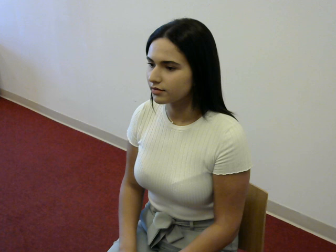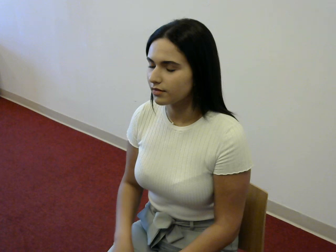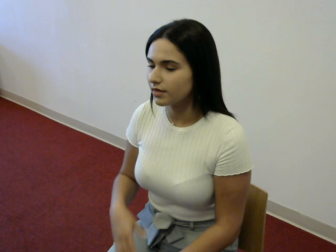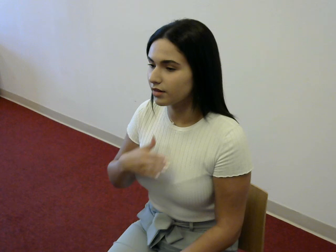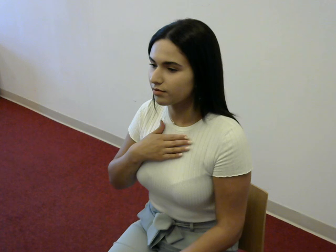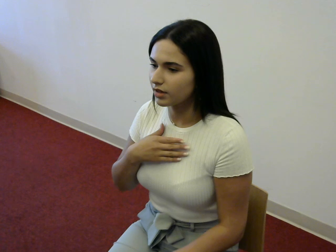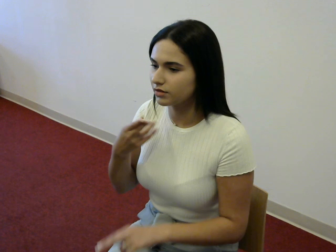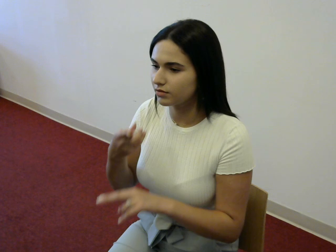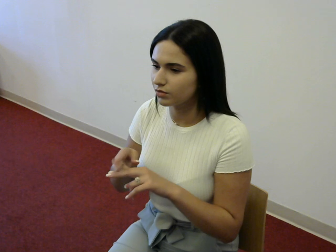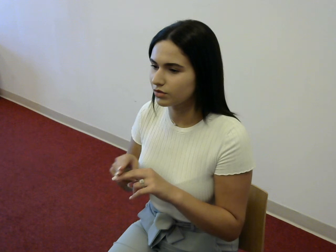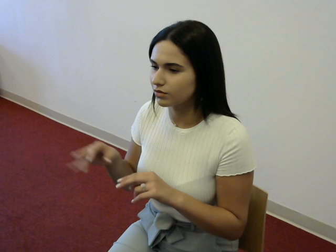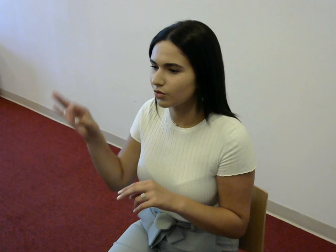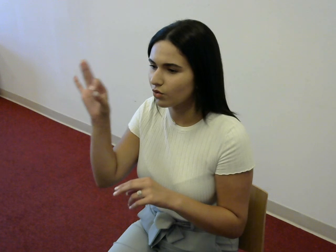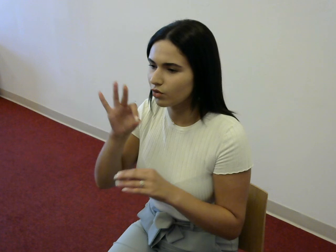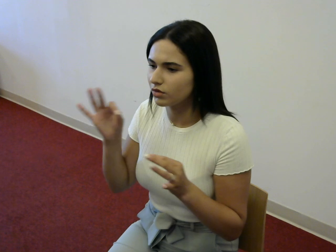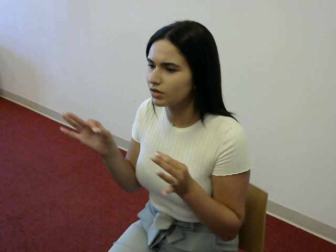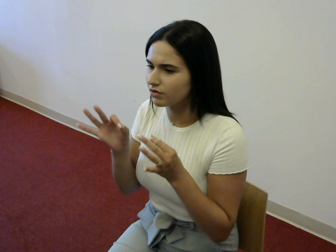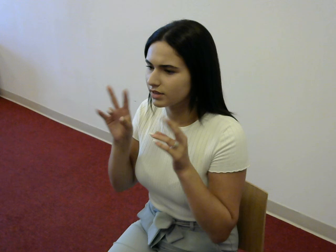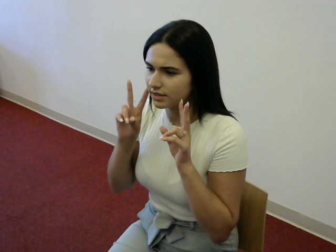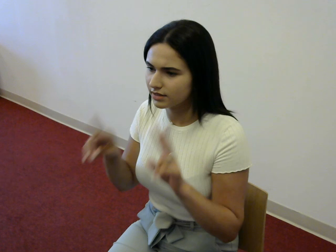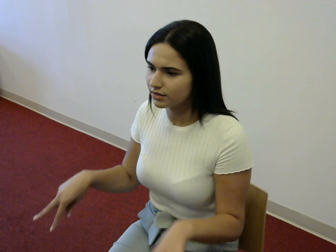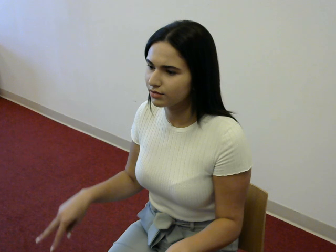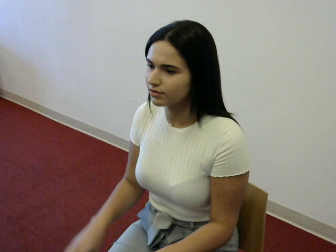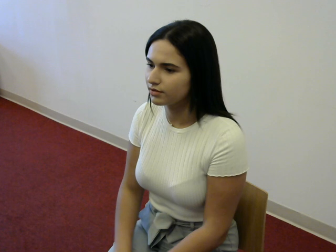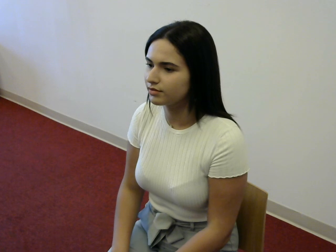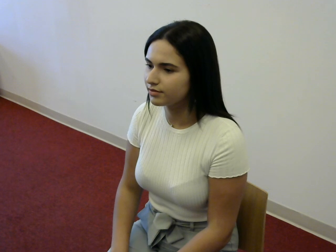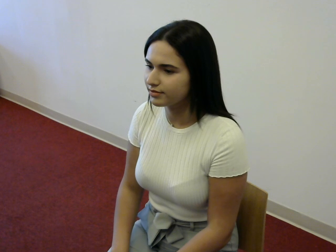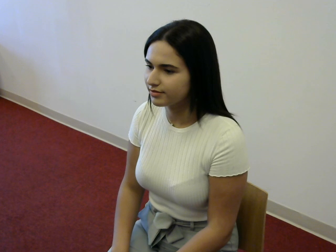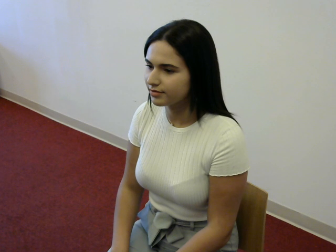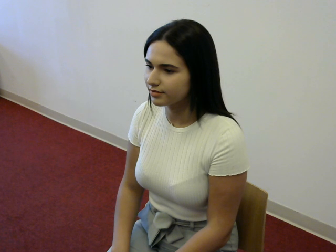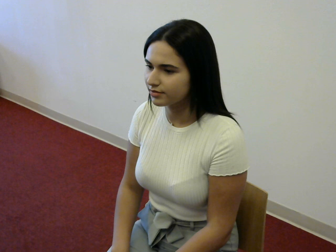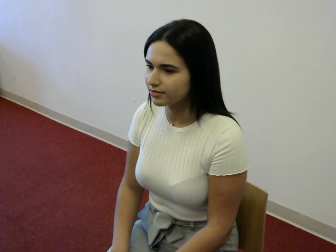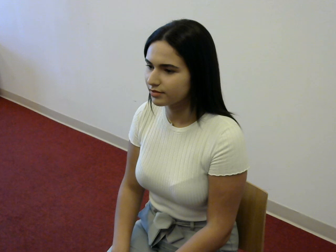Mən bu barədə heç nə bilmirəm